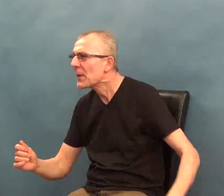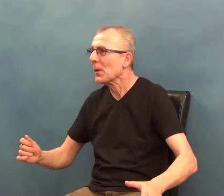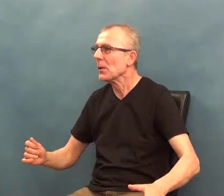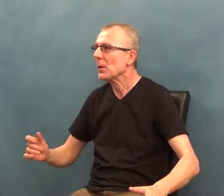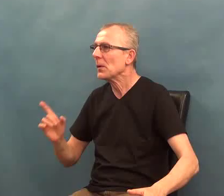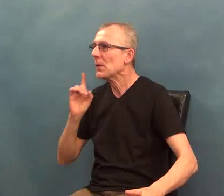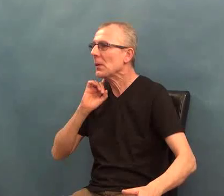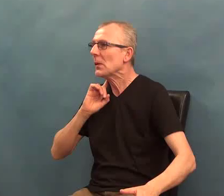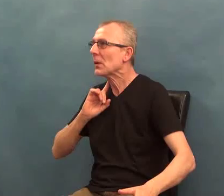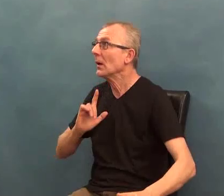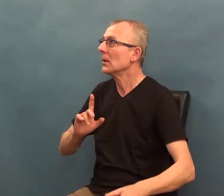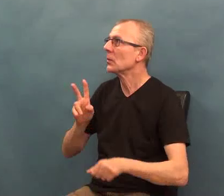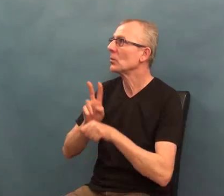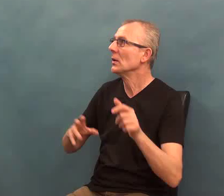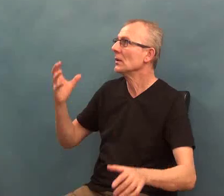Charlie zauważa policjanta.